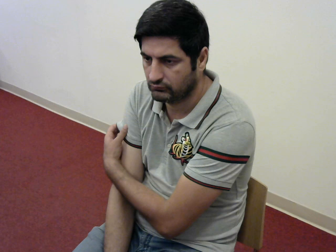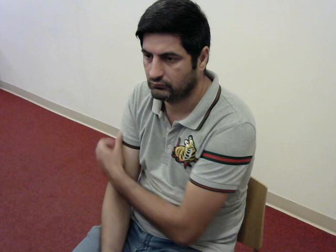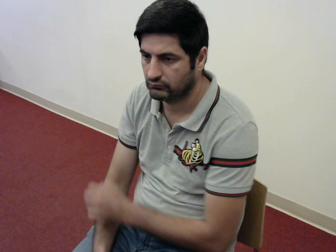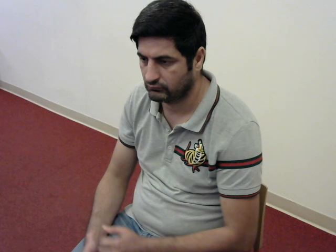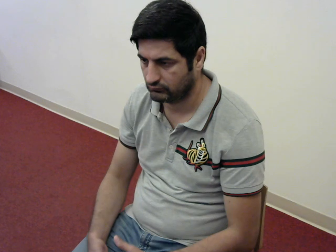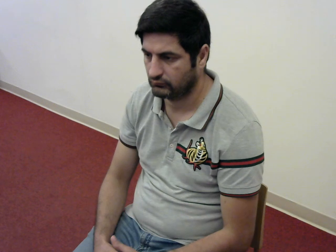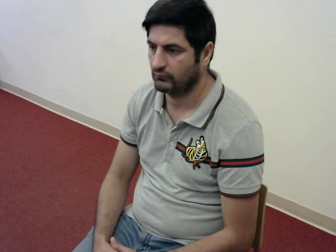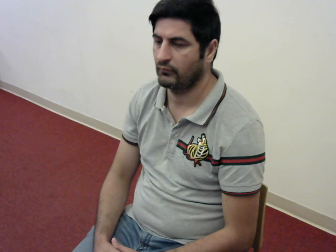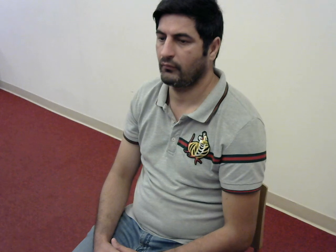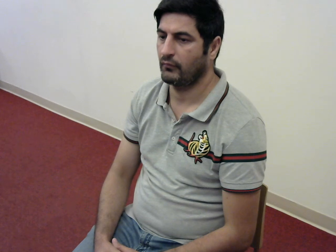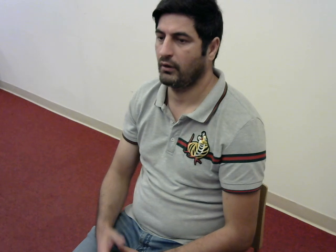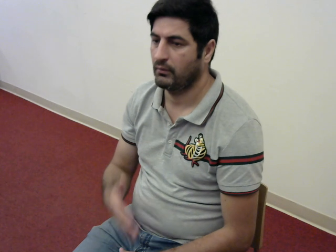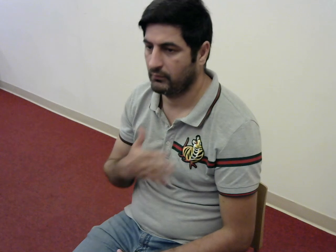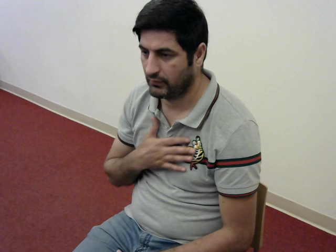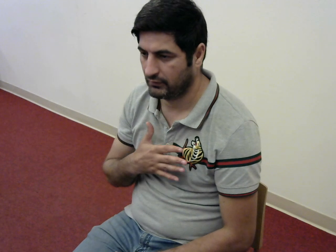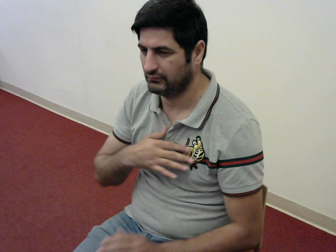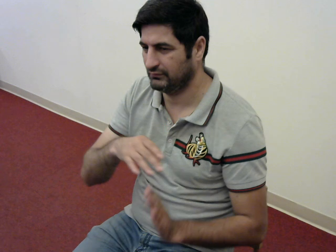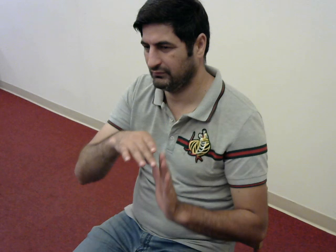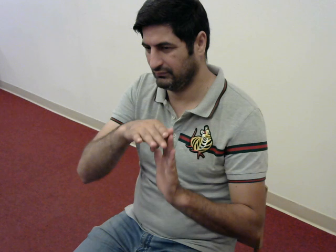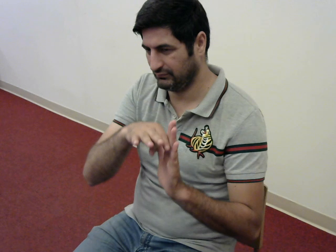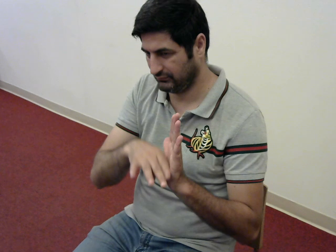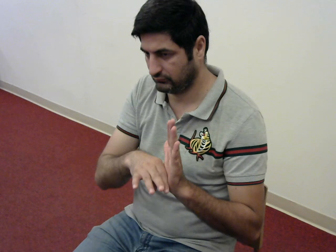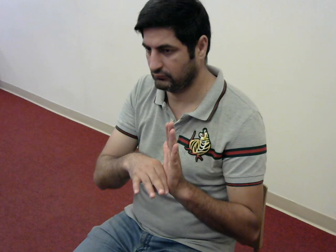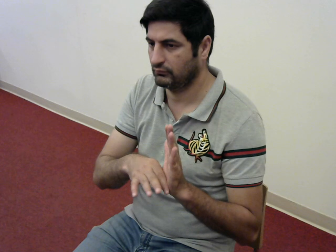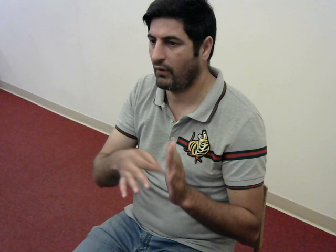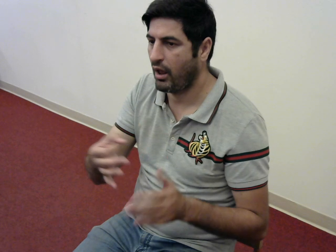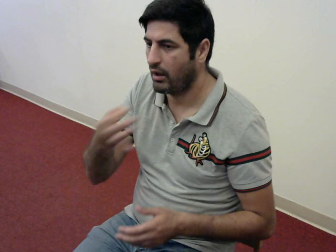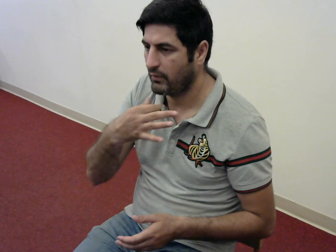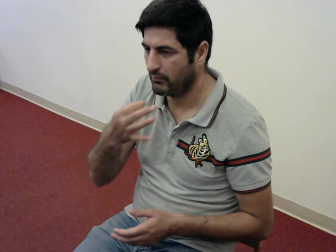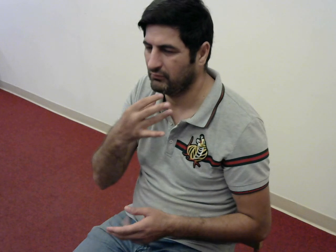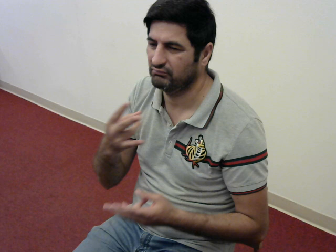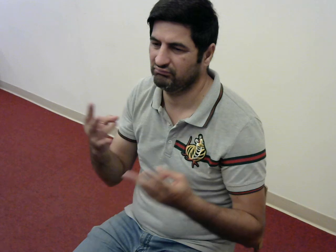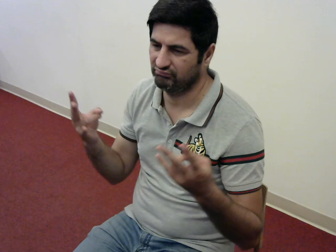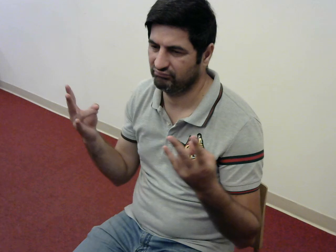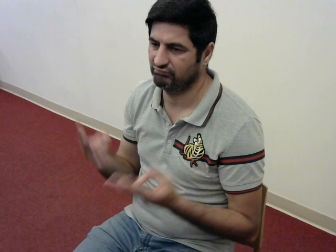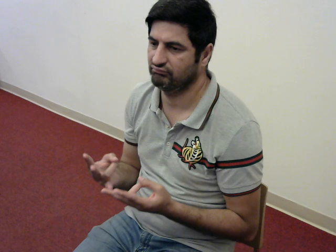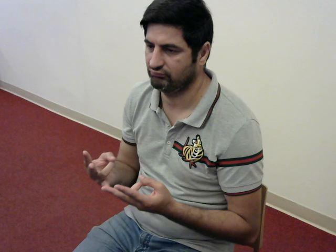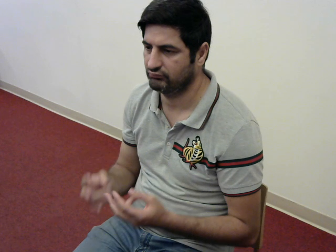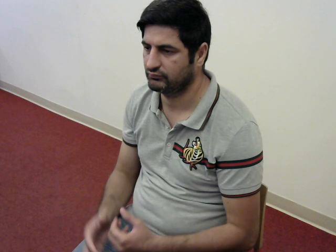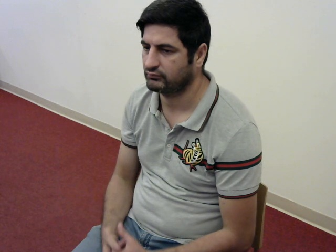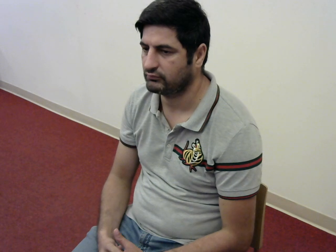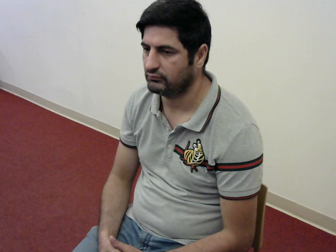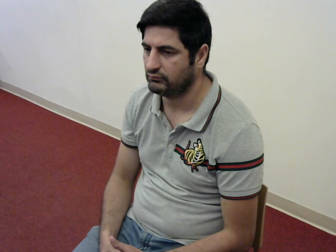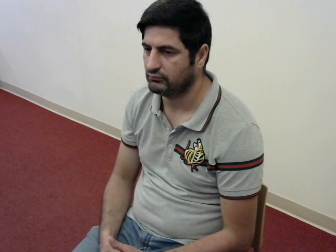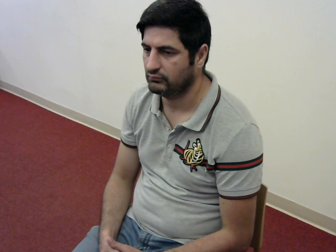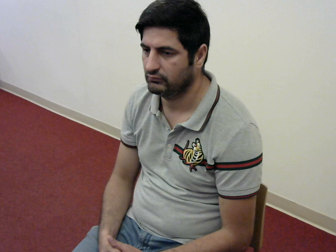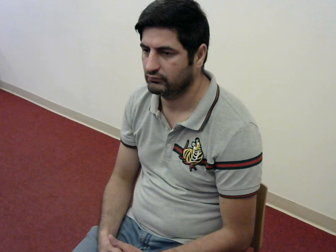Mənə siyahıdakı dərmanlar lazımdır